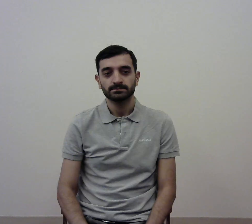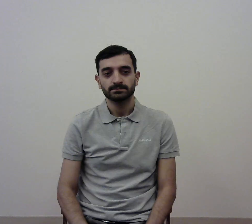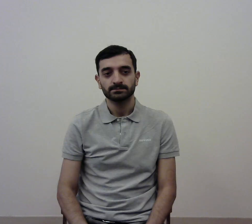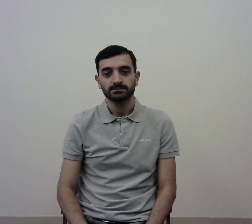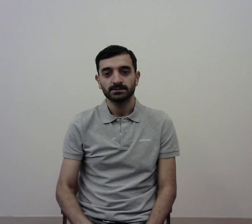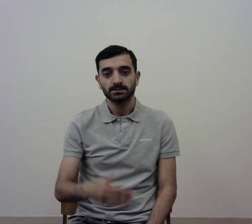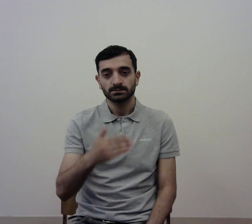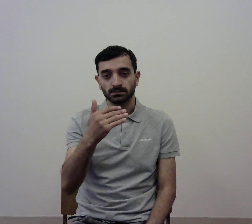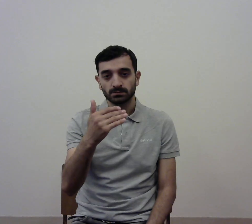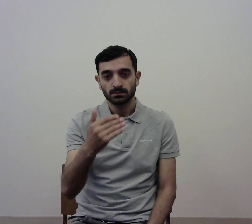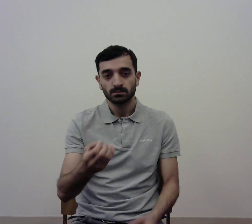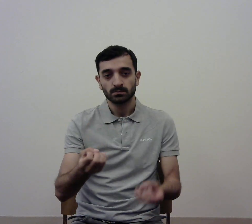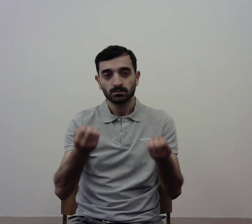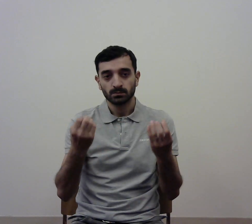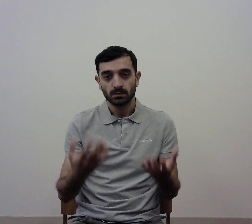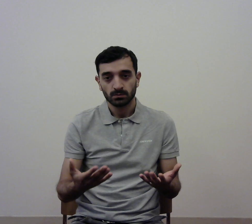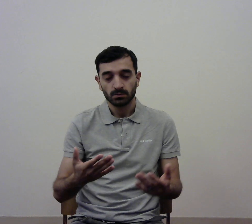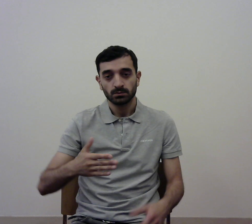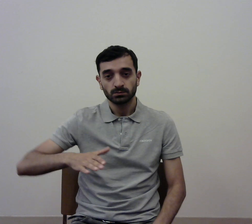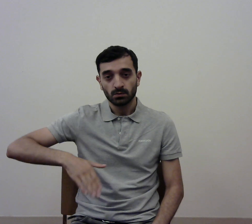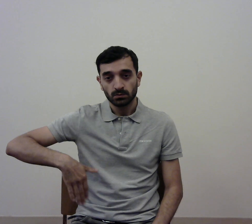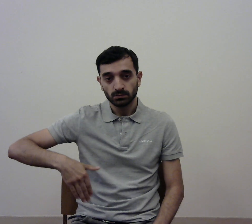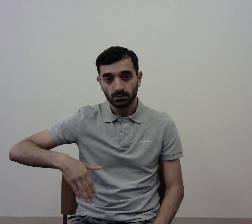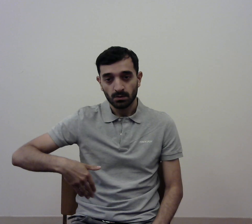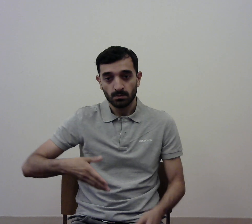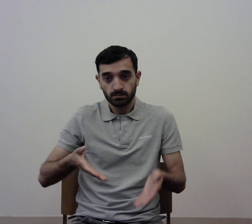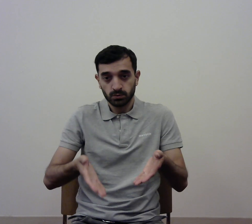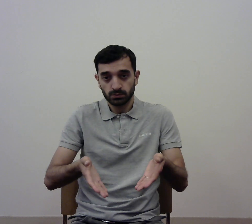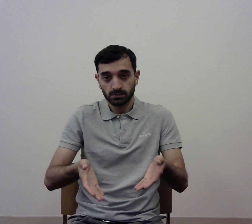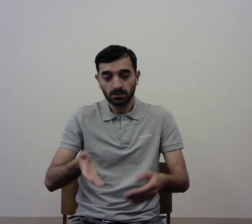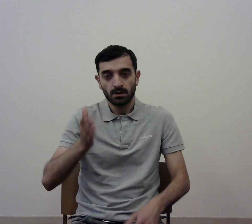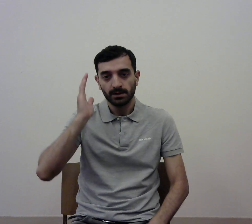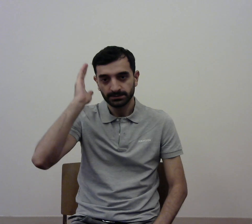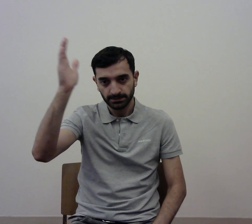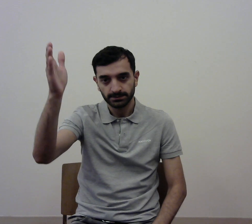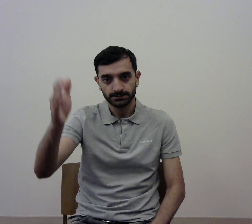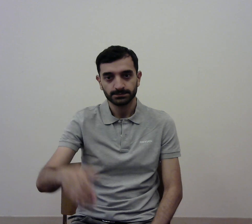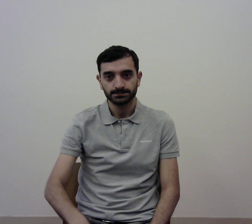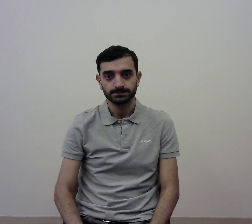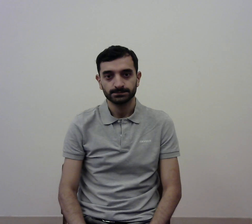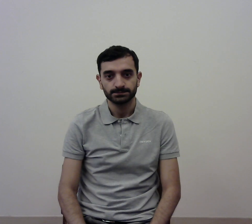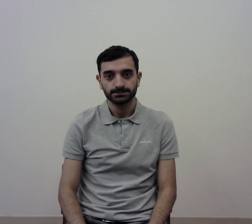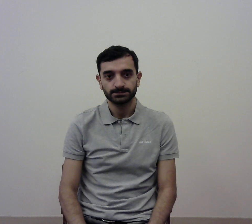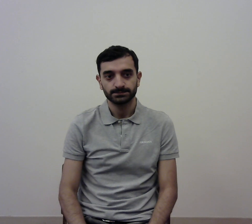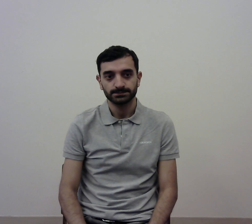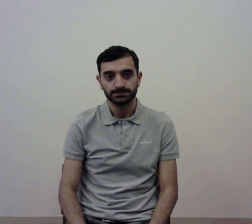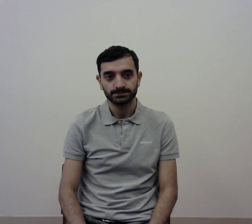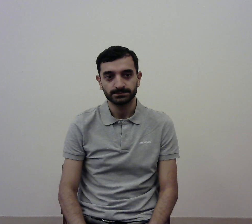Siz günortadan sonra burda olacaqsınızmı?